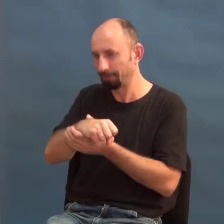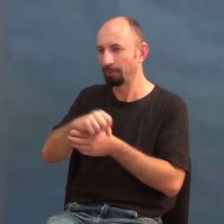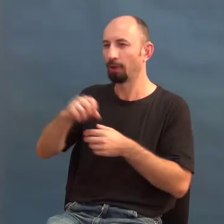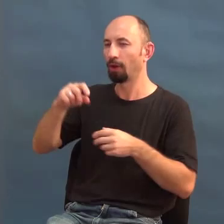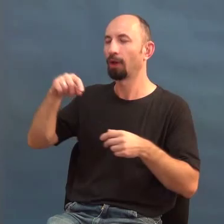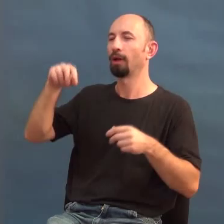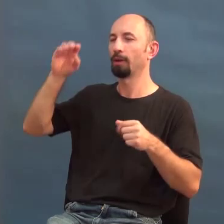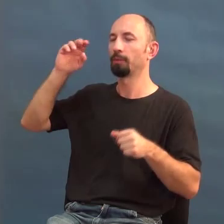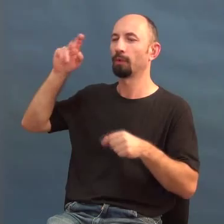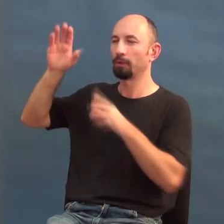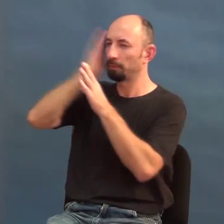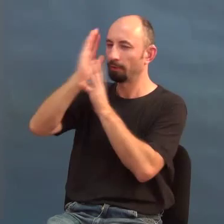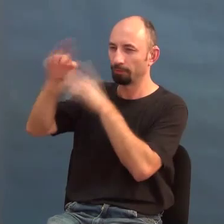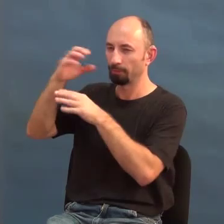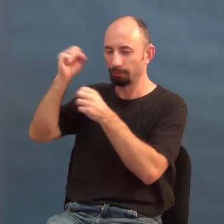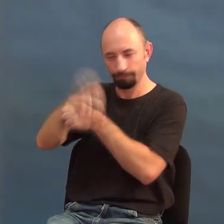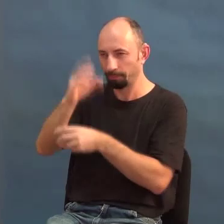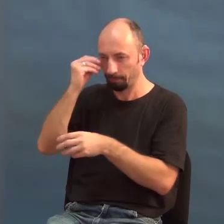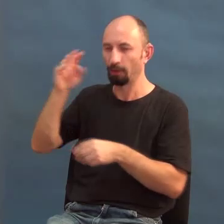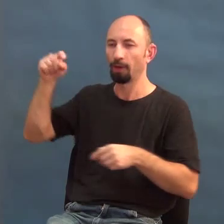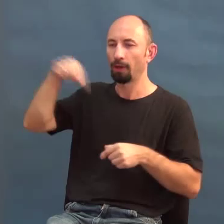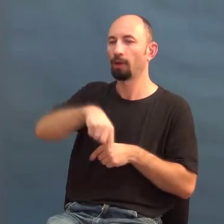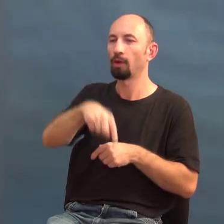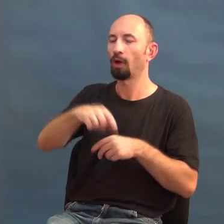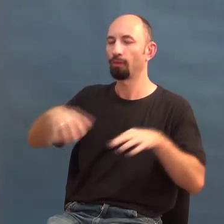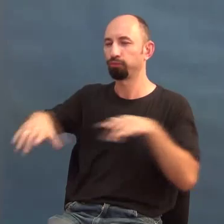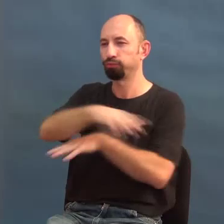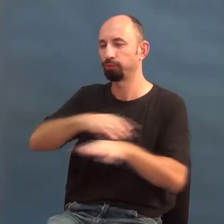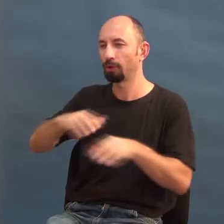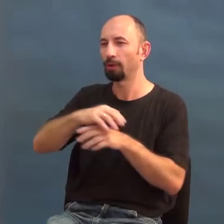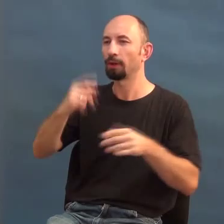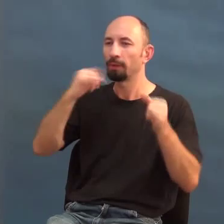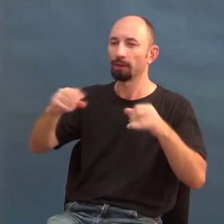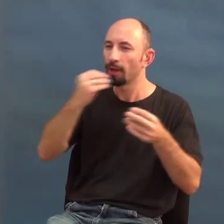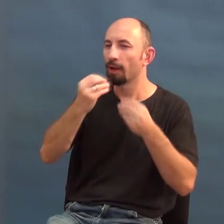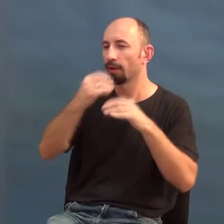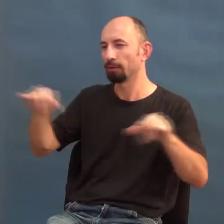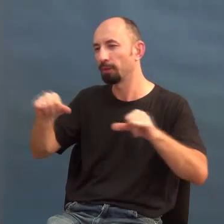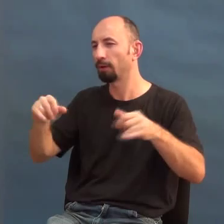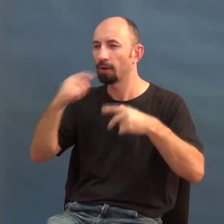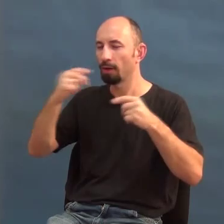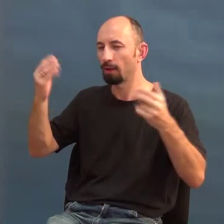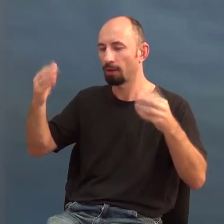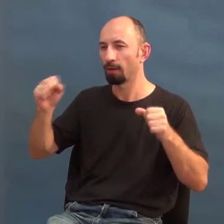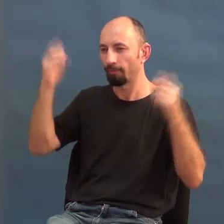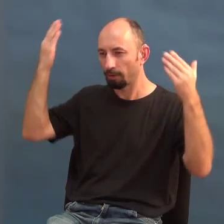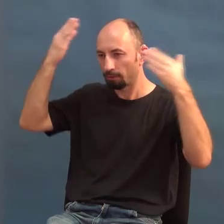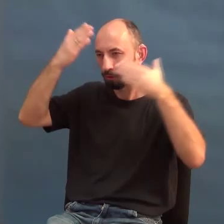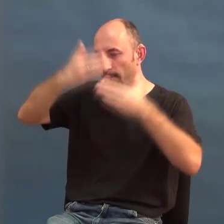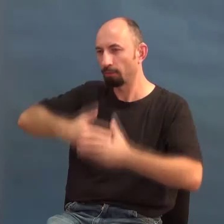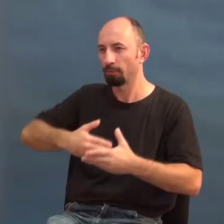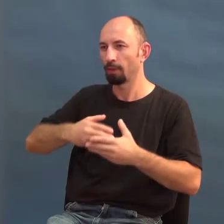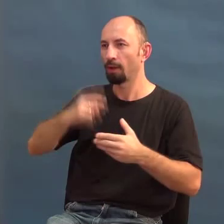On zasnął, śpi mocno, a inni na dole bawią się, imprezują, jedzą aż do nocy.